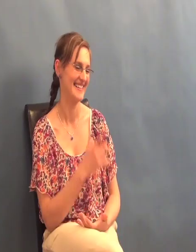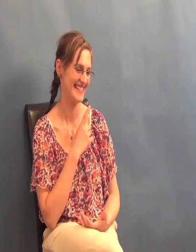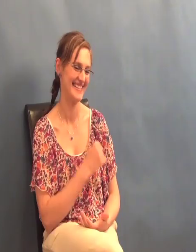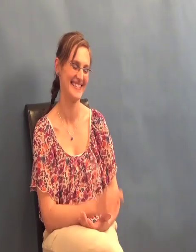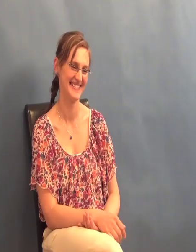Aha.